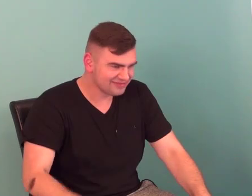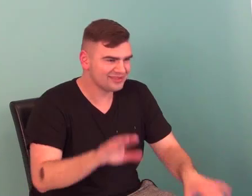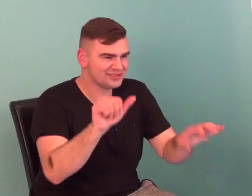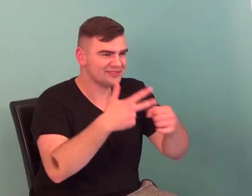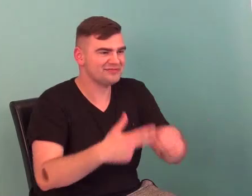Ty o szóstej trzydzieści.